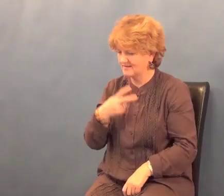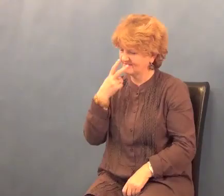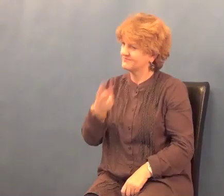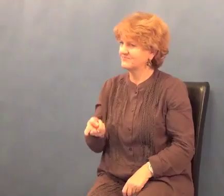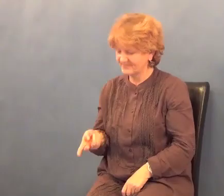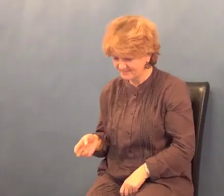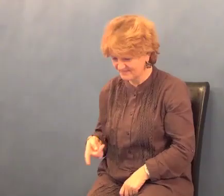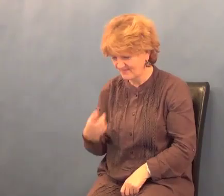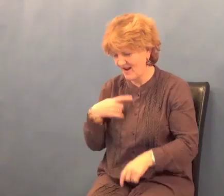Nie widziałam.